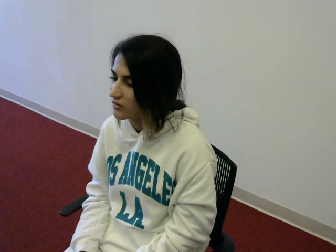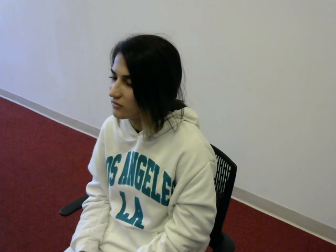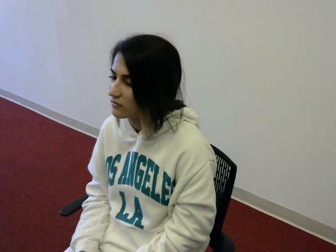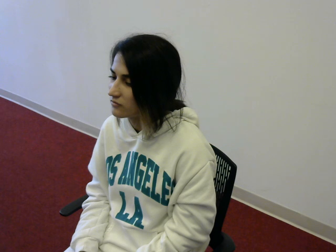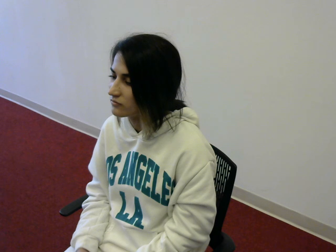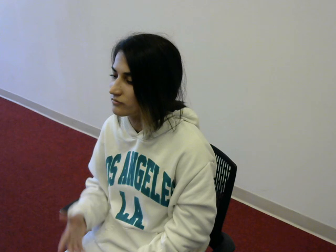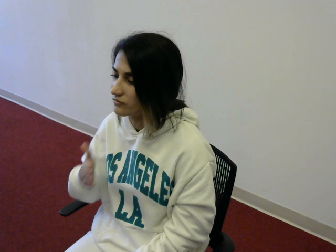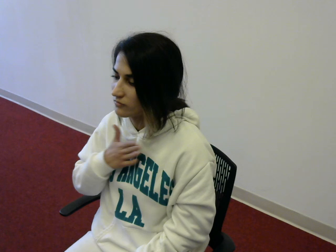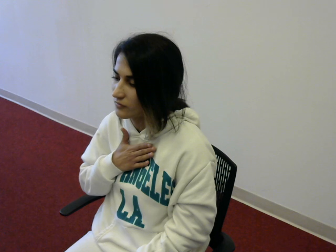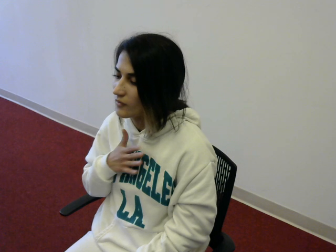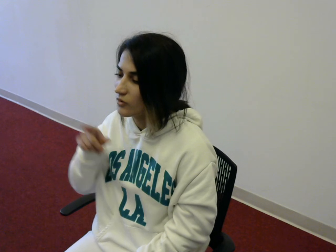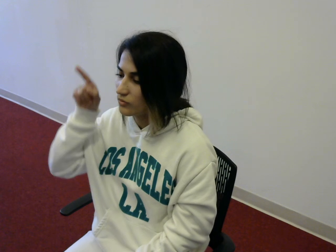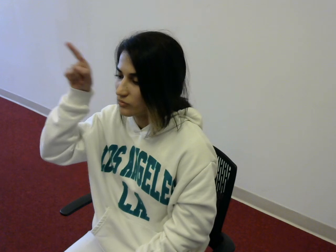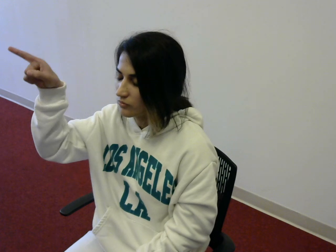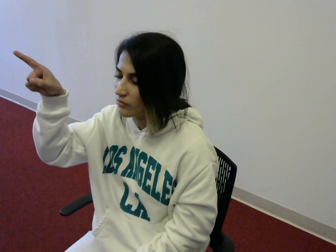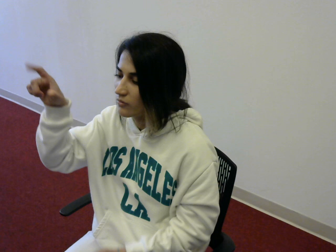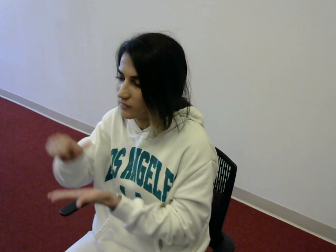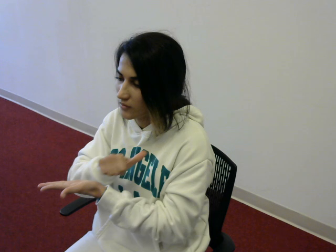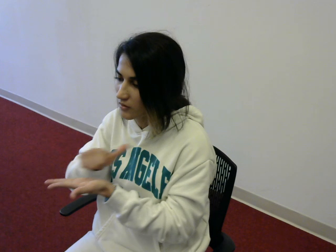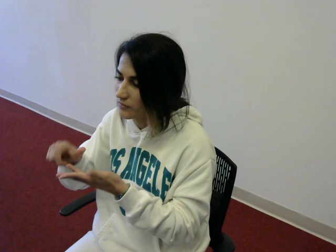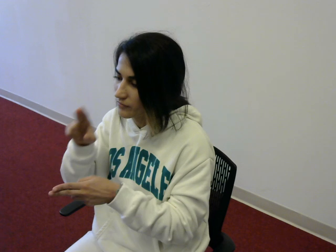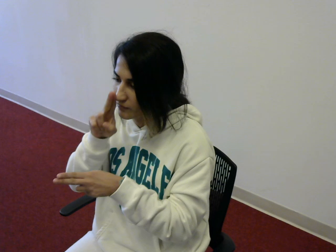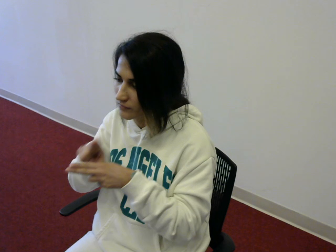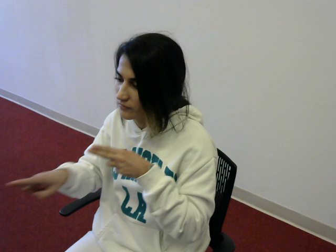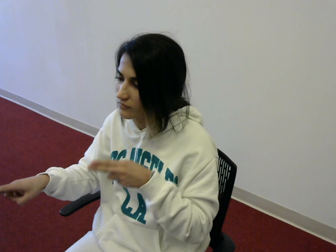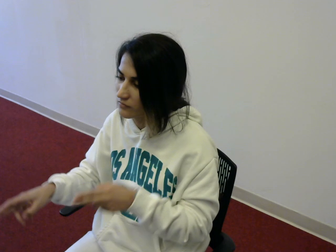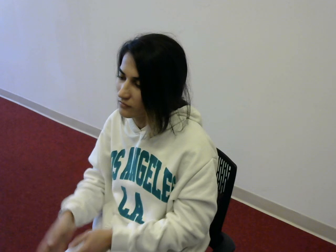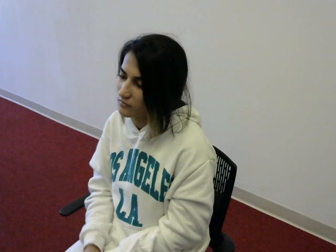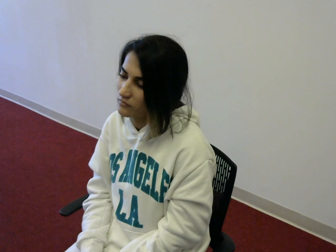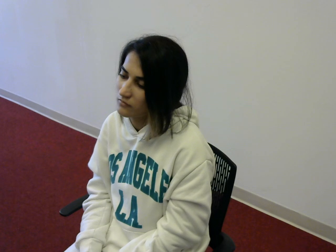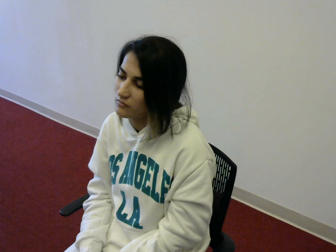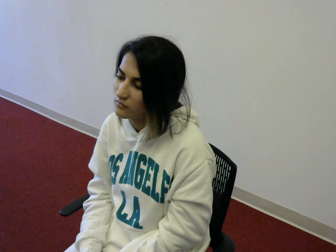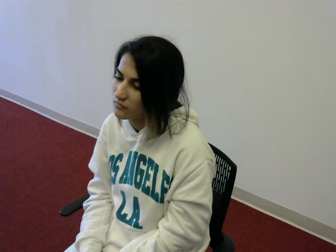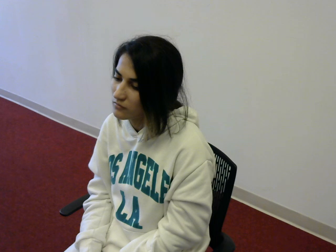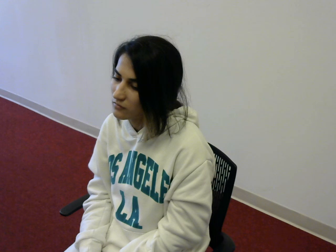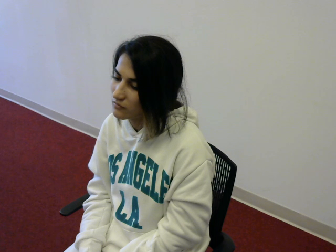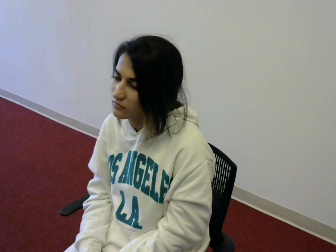Mən o sənədi itirmişdim